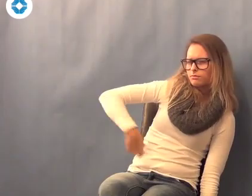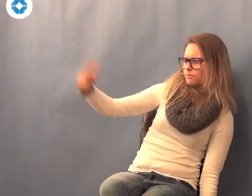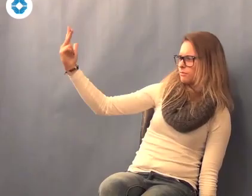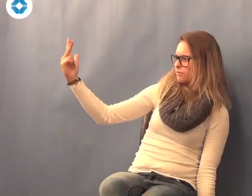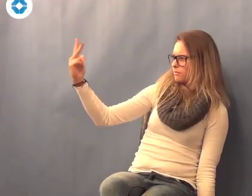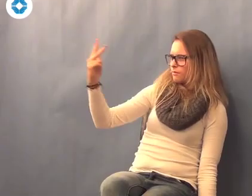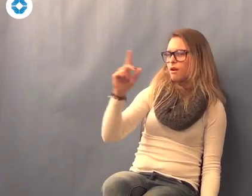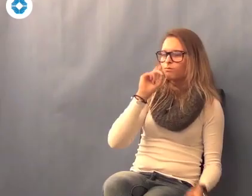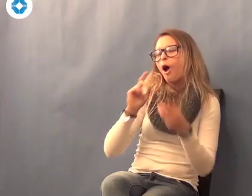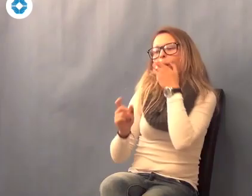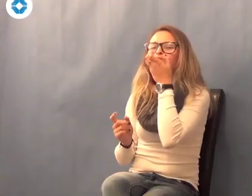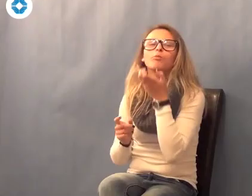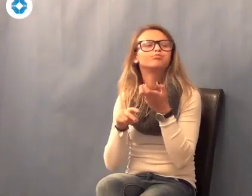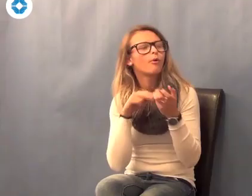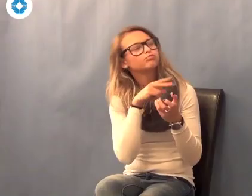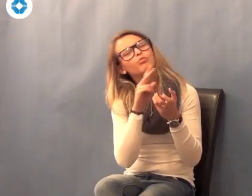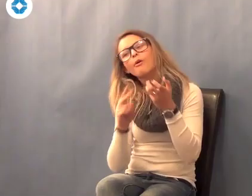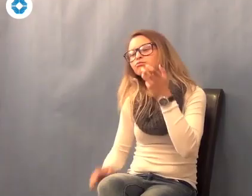Zauważył tych trzech chłopaków, którzy szli w jego kierunku i jedli gruszki.